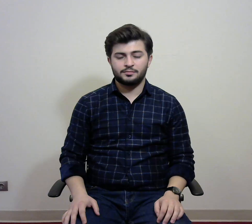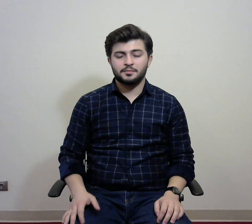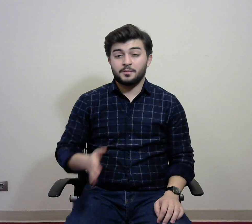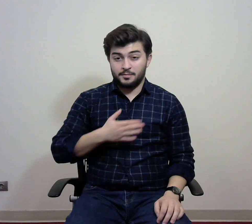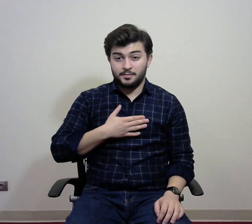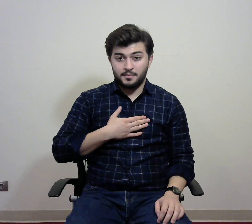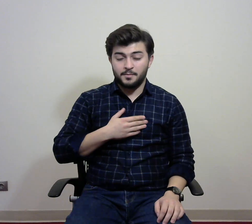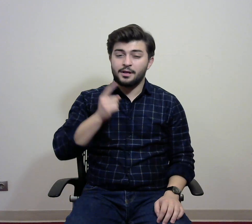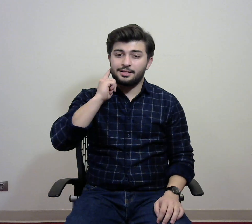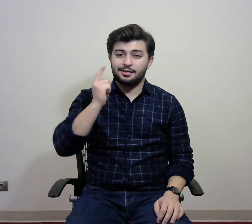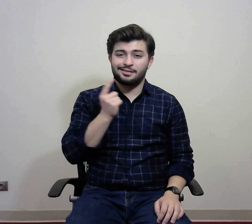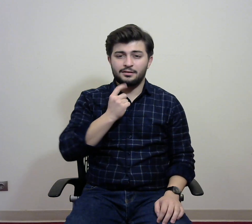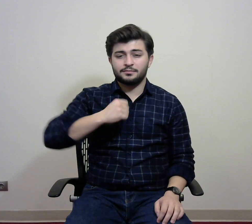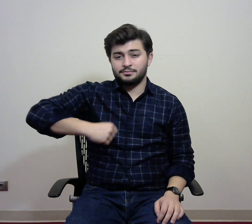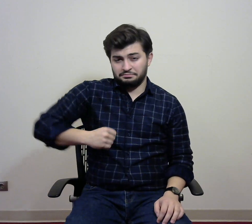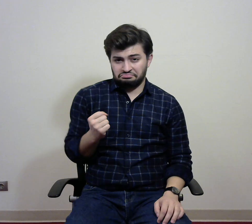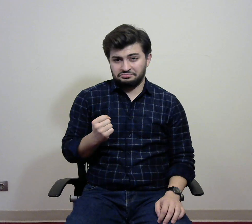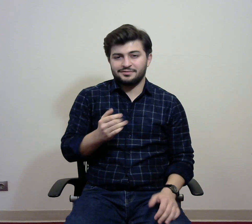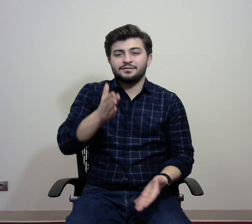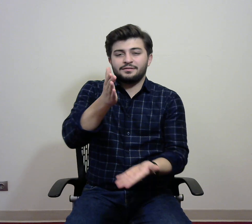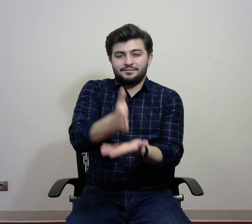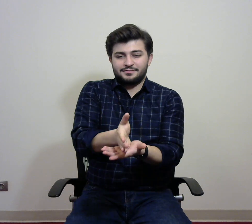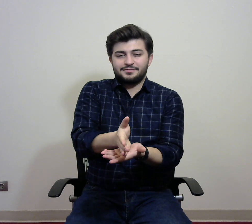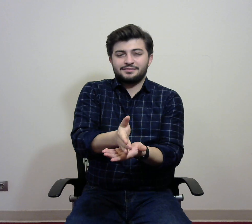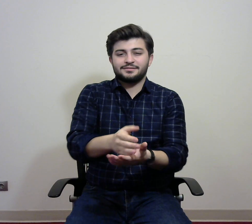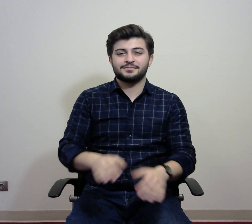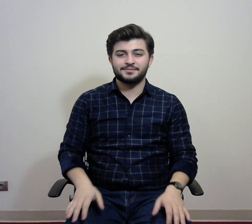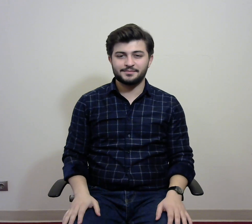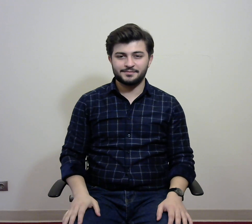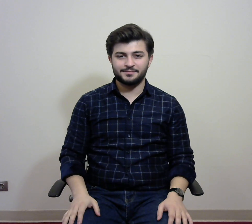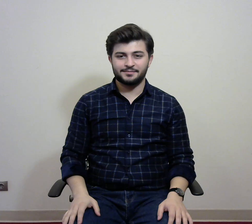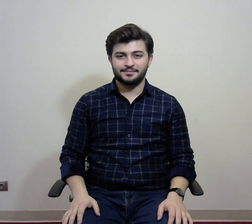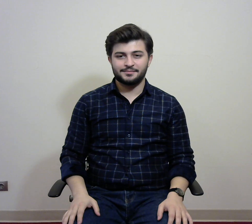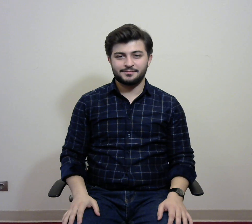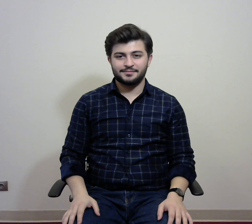Mənim eşitmə məhdudiyyətli dostlarım var